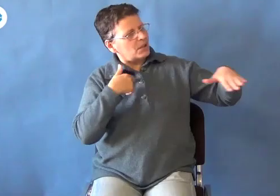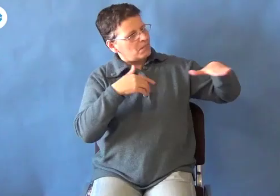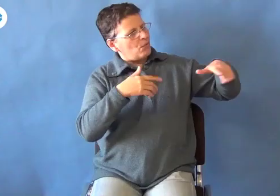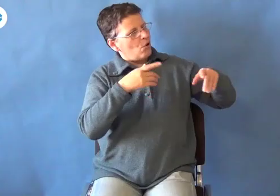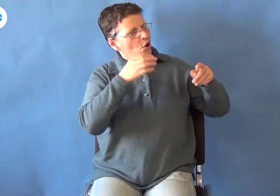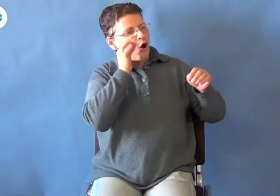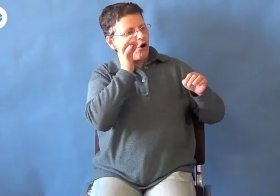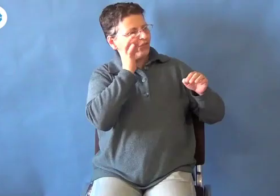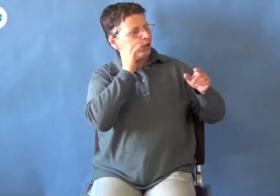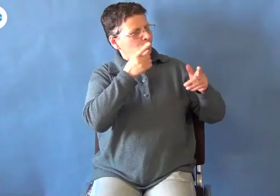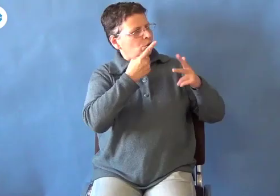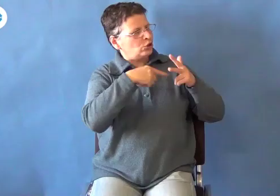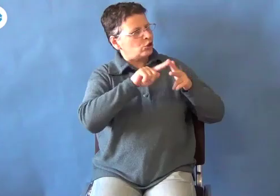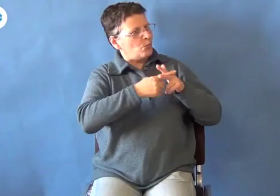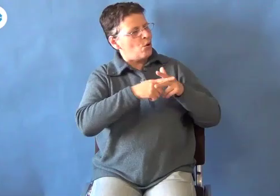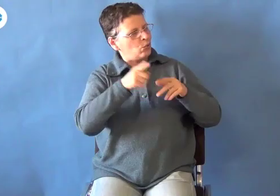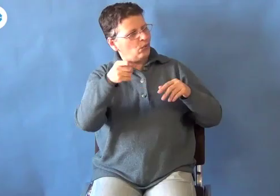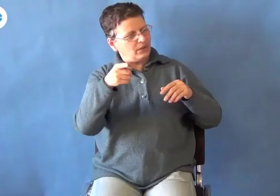Jak byłam mała, w Otwocku Śródborowie...